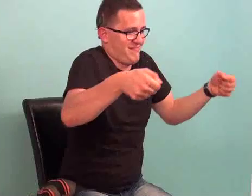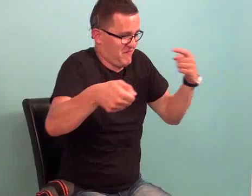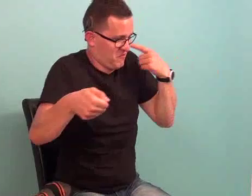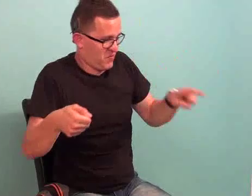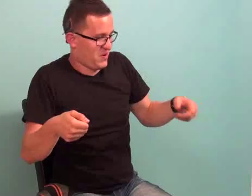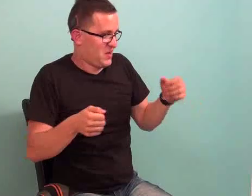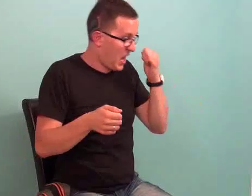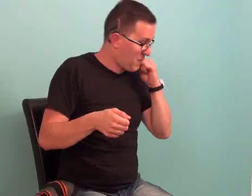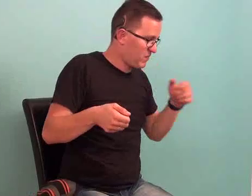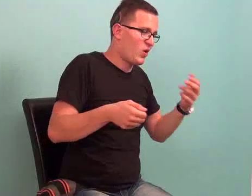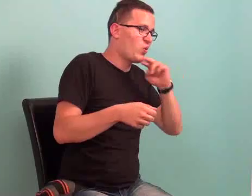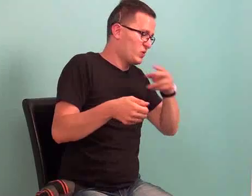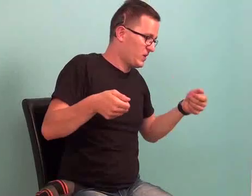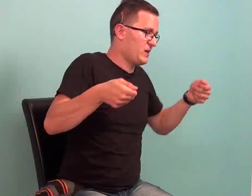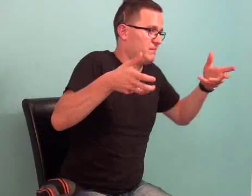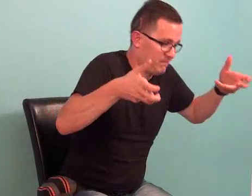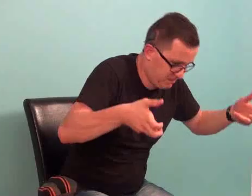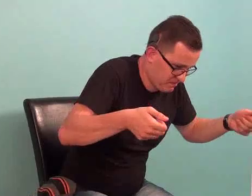Zauważa jabłka, nie, gruszki i zatrzymuje się.